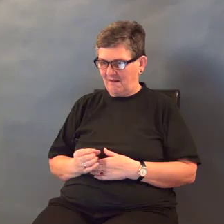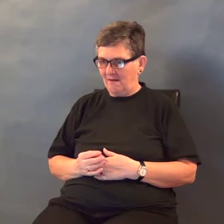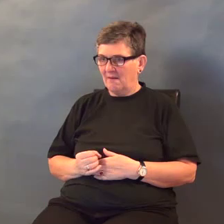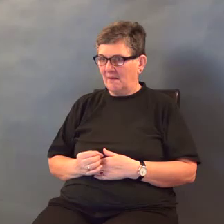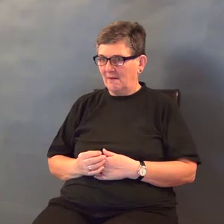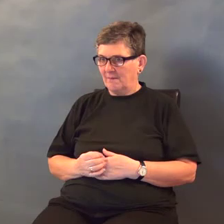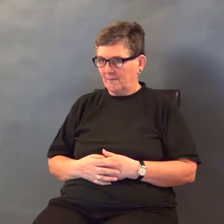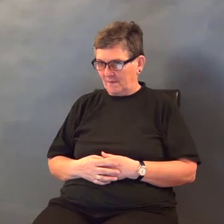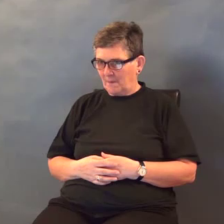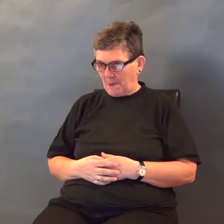Tak, tak, tak, tak, tak.